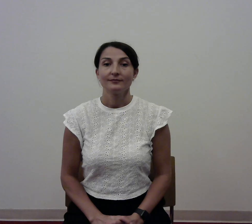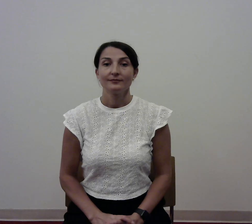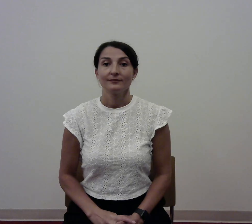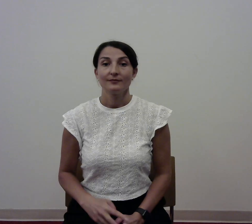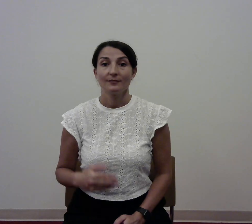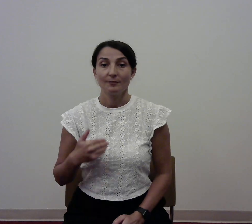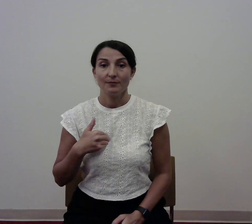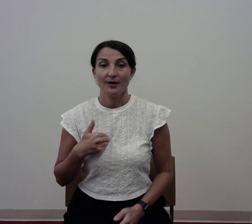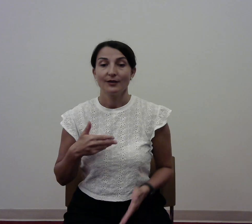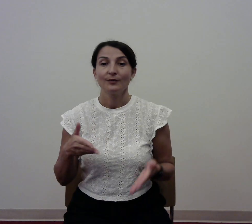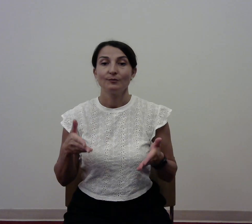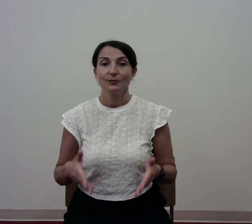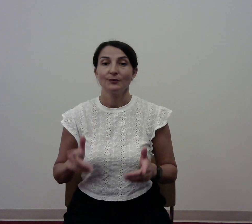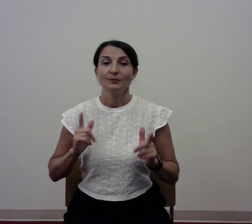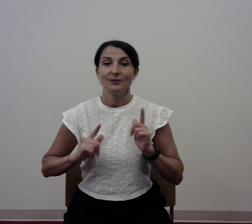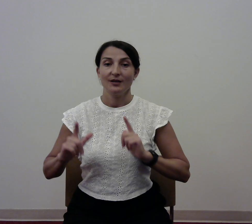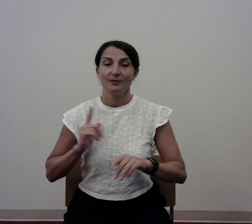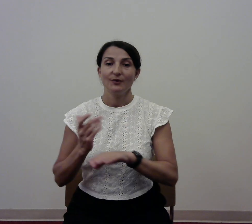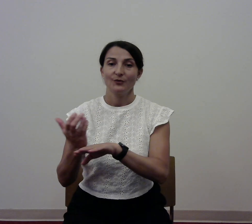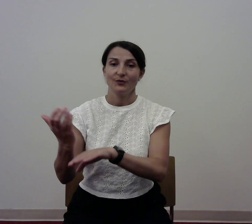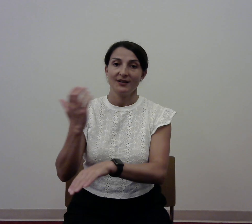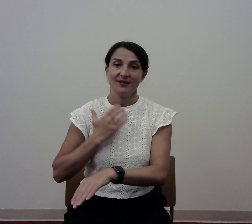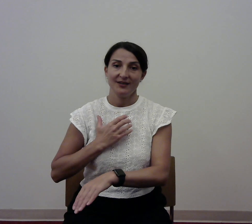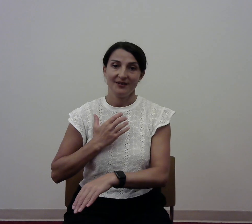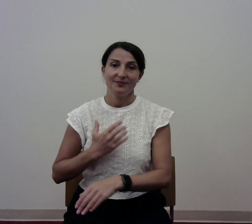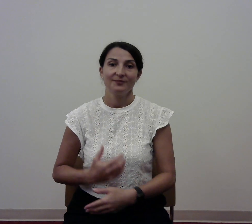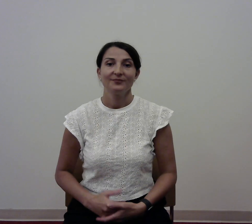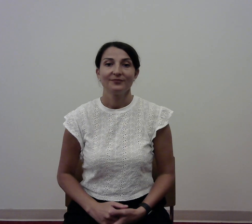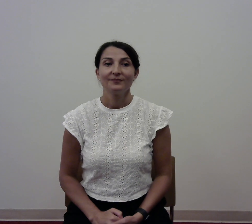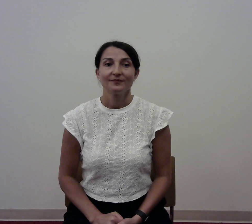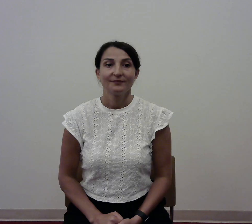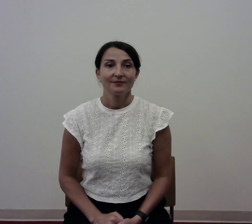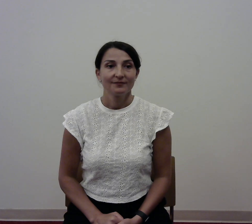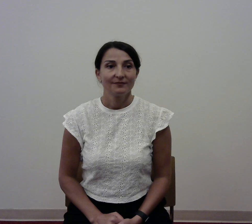Məni bura müəllim göndərib